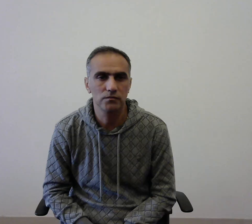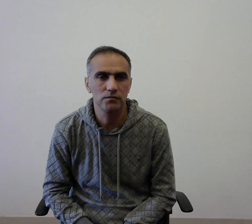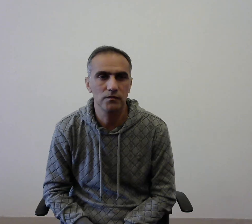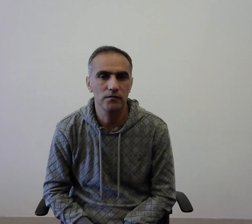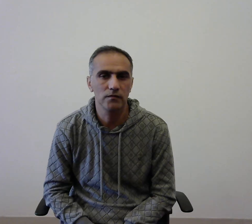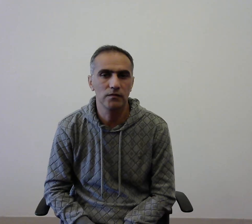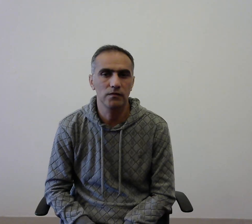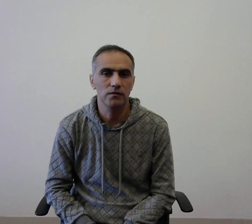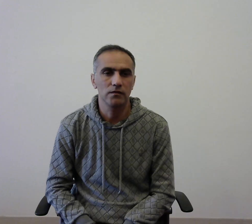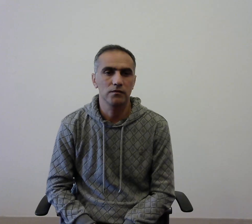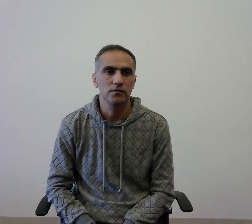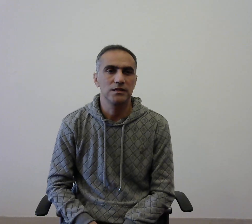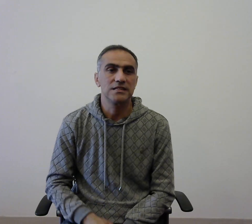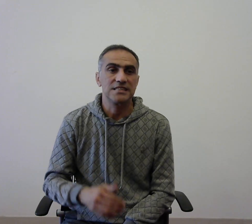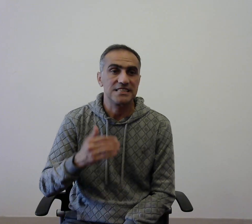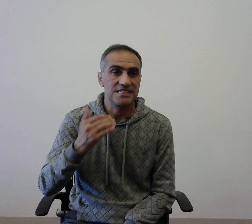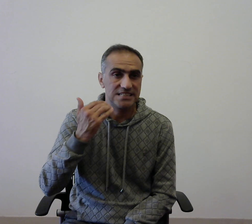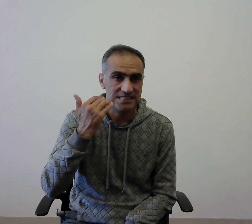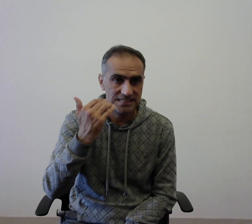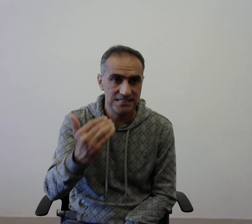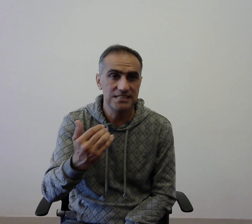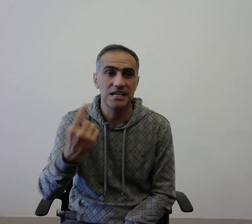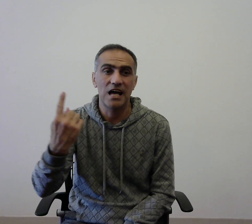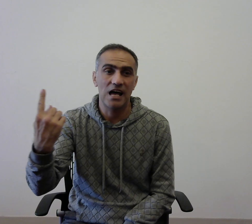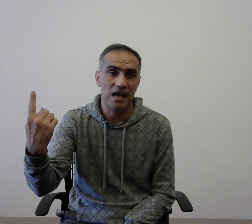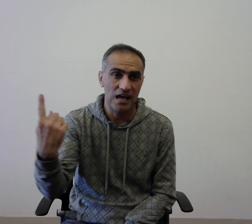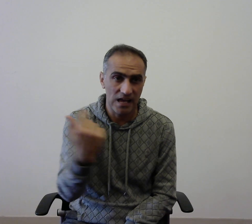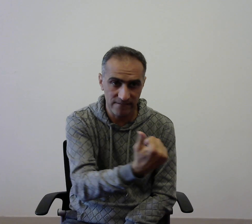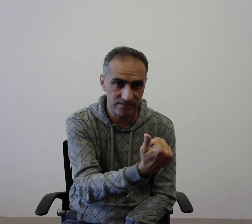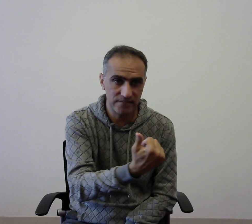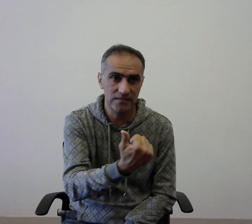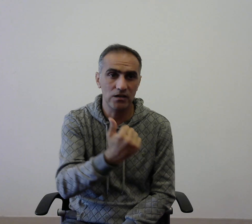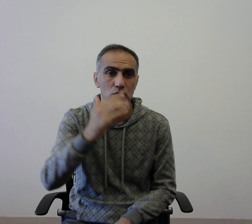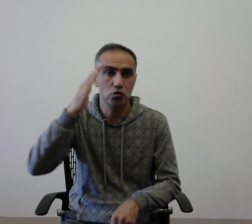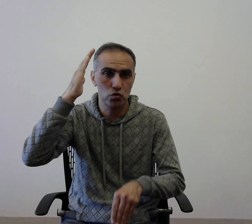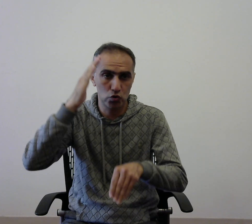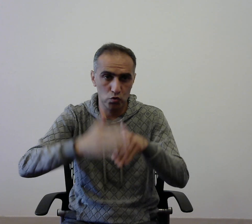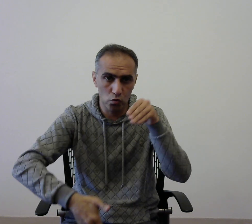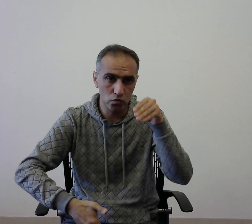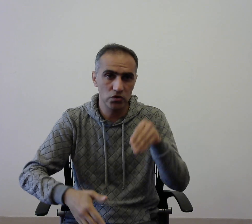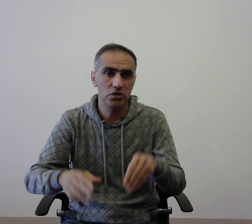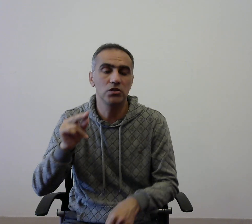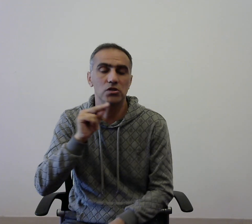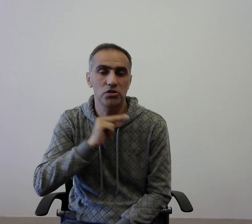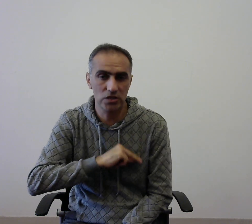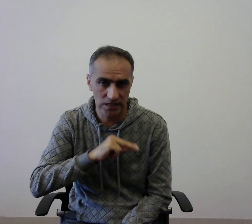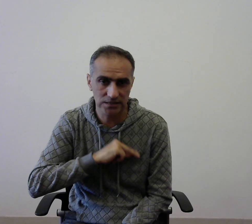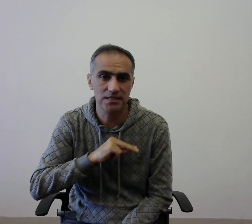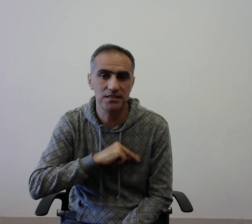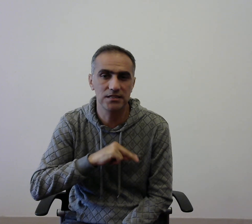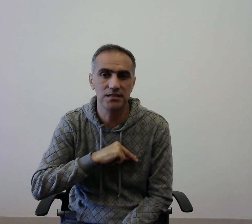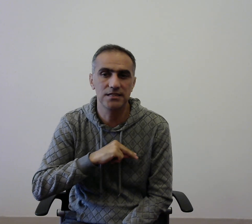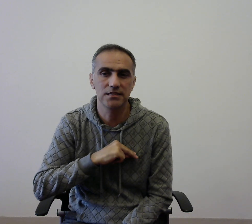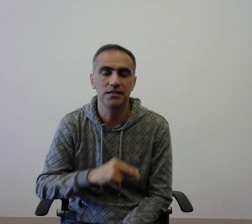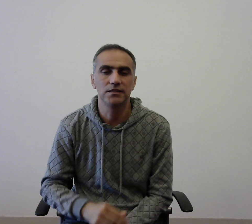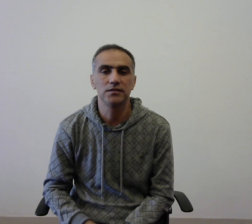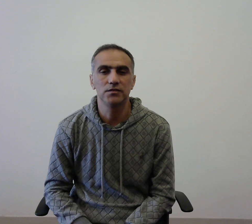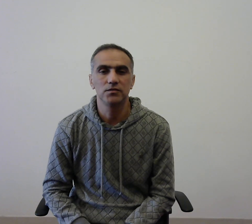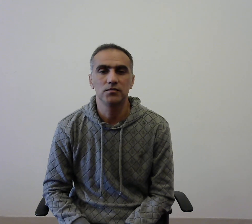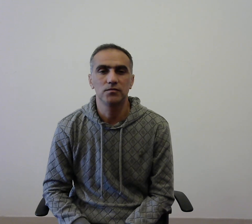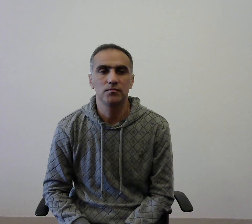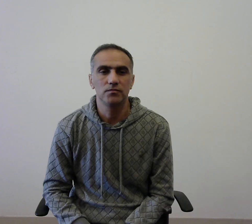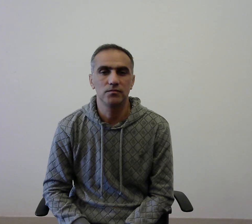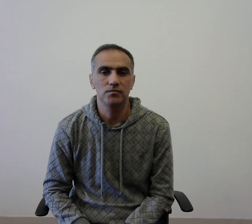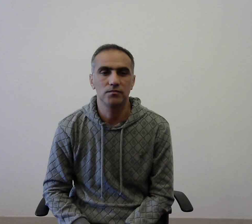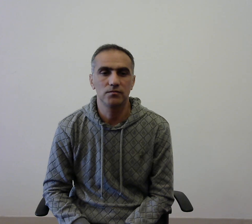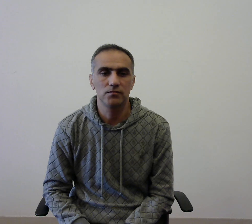Siz həftə sonu işləyirsiz?